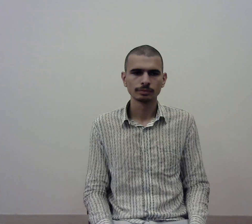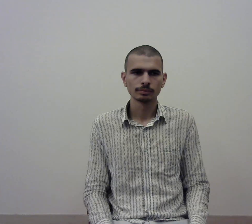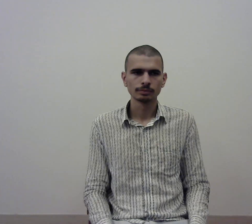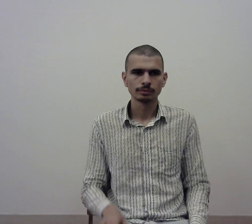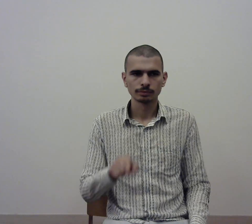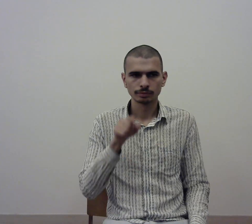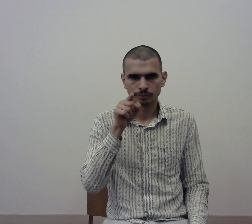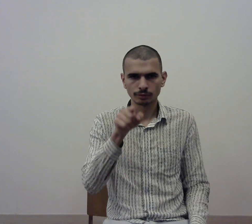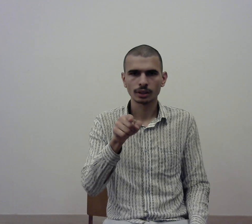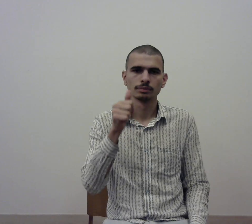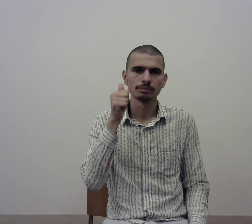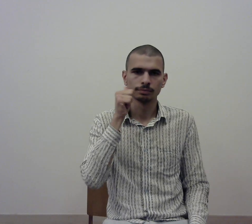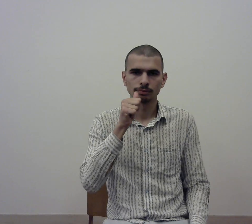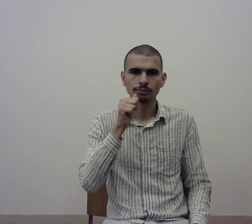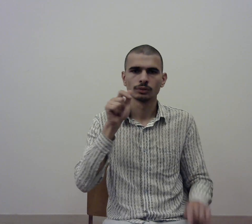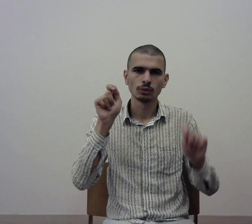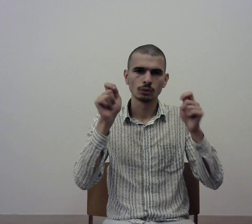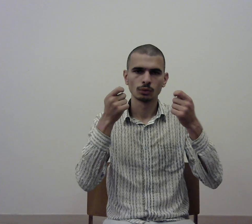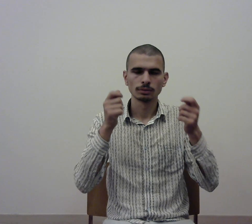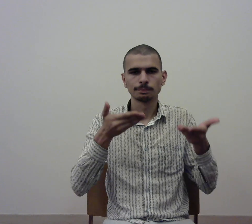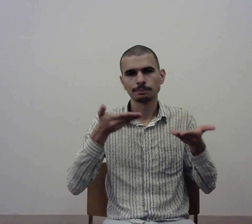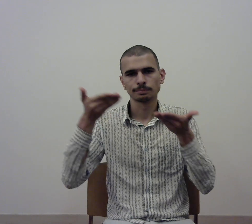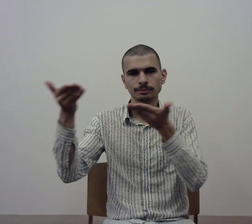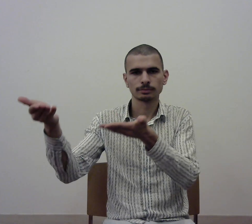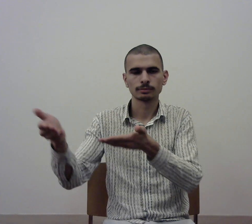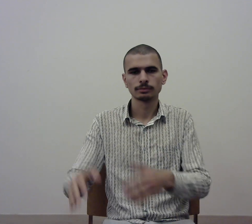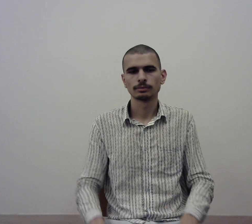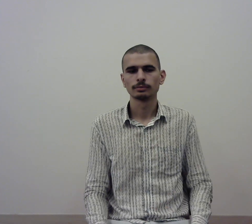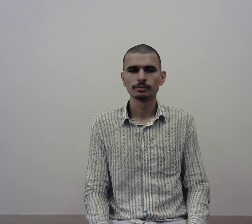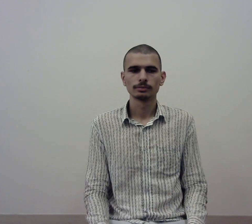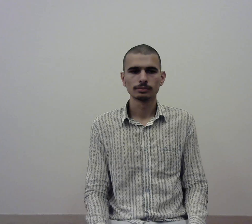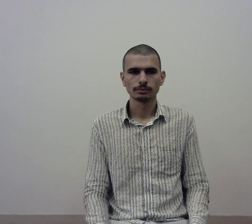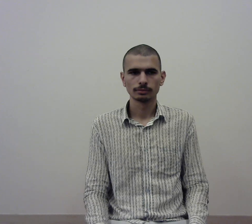Bizi sabah toya çağırıblar